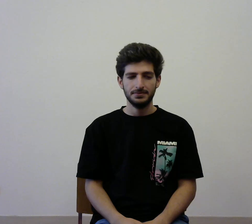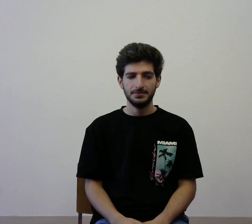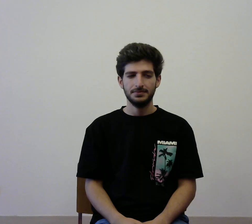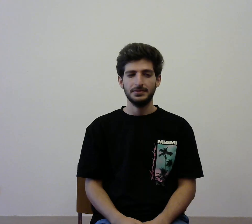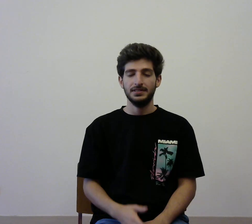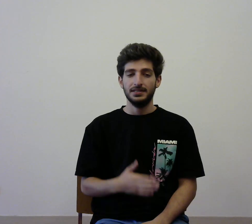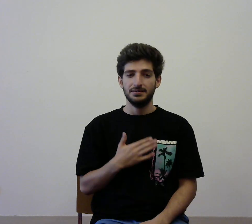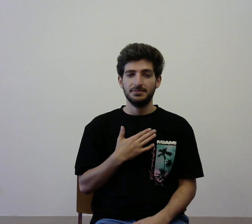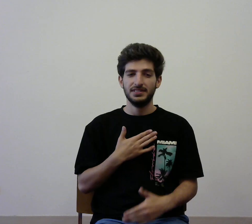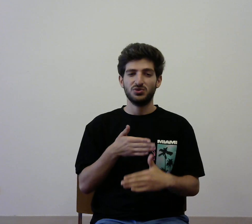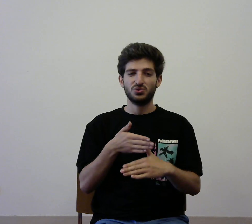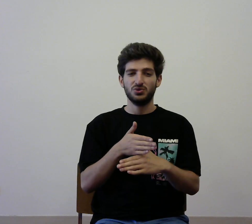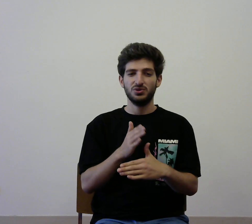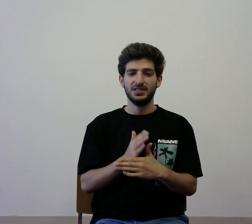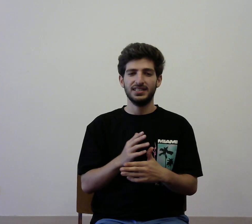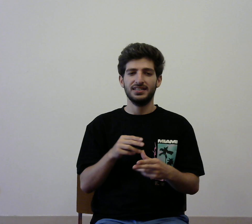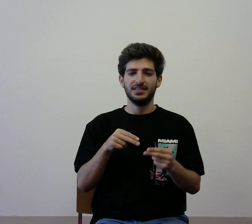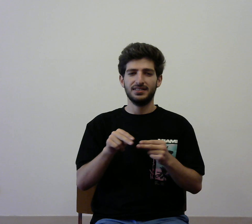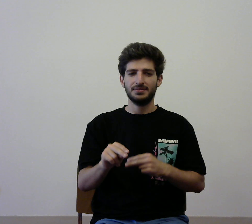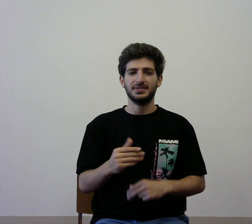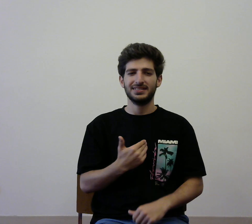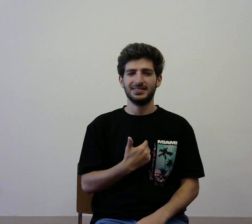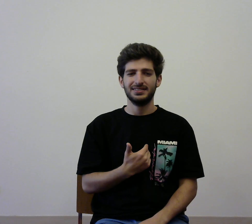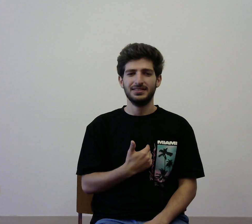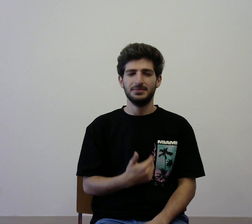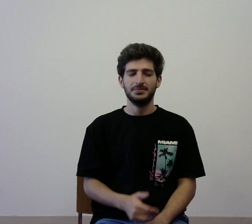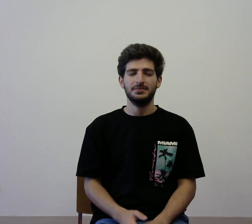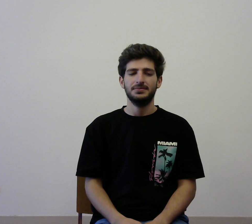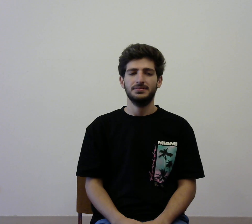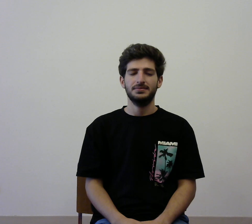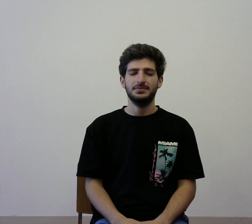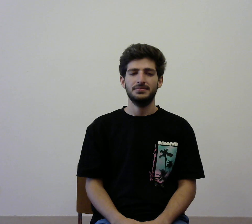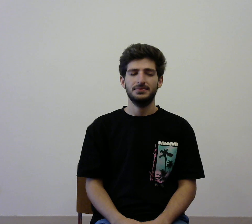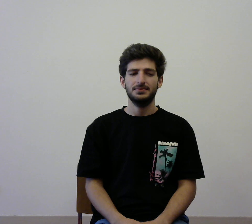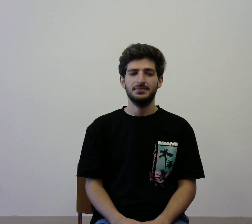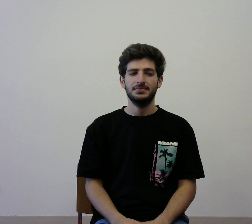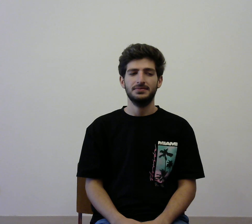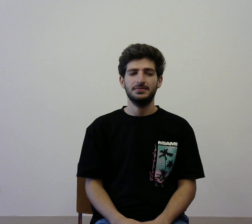Mən çörək almaq istəyirəm